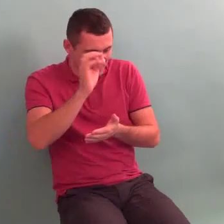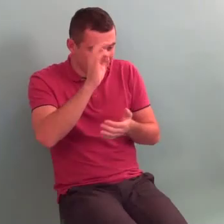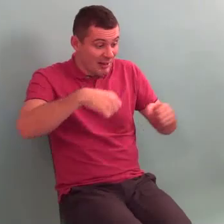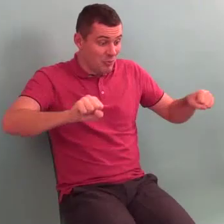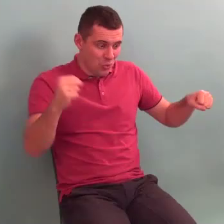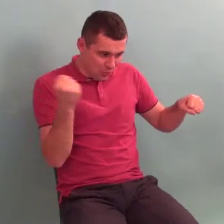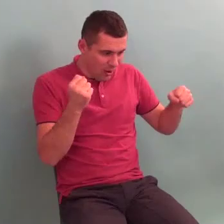Mocny motor.